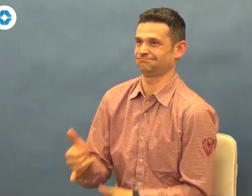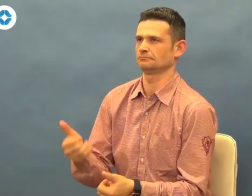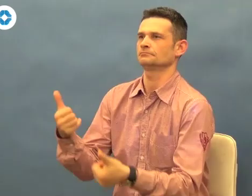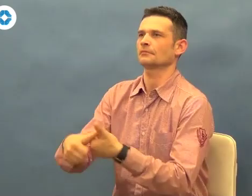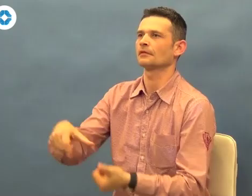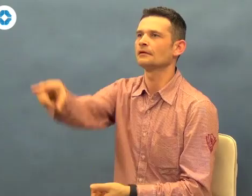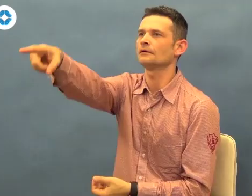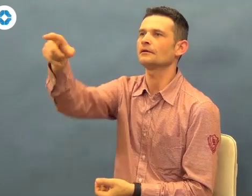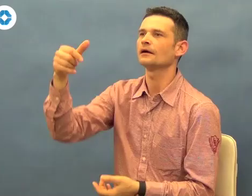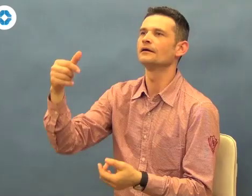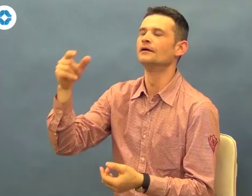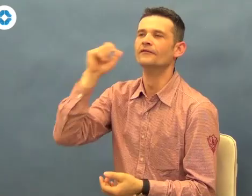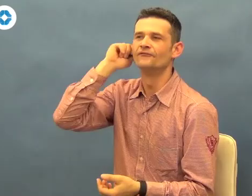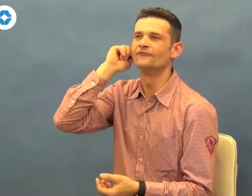Zobaczył nadjeżdżającą z przeciwka dziewczynę.